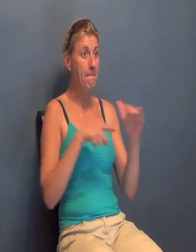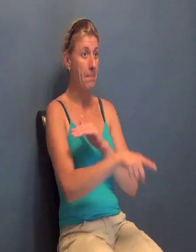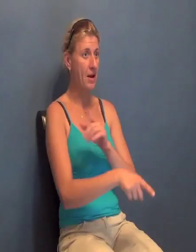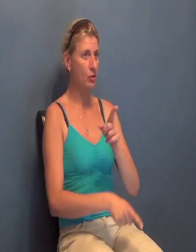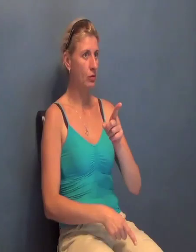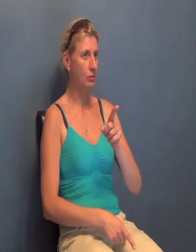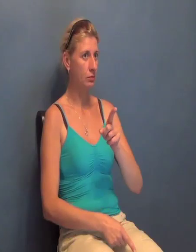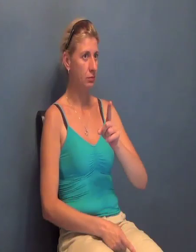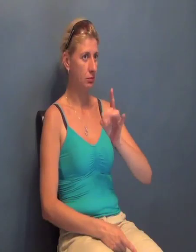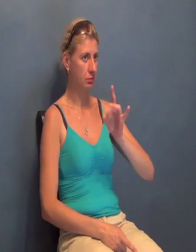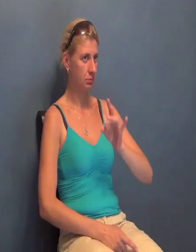W metrze.